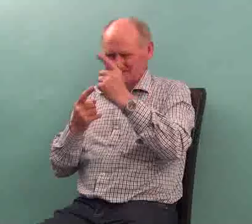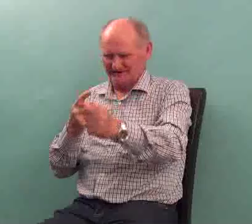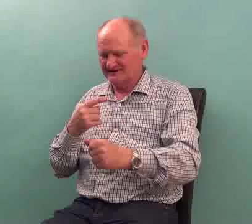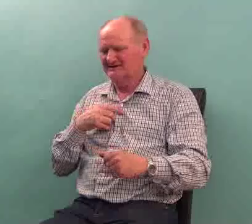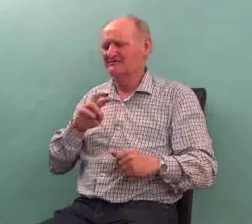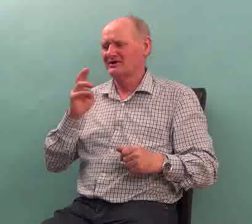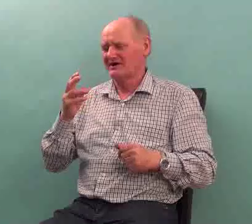Chaplin jako drugi.